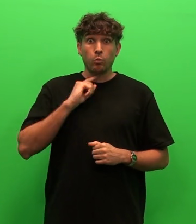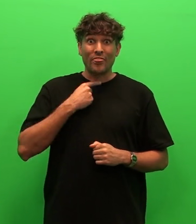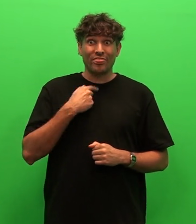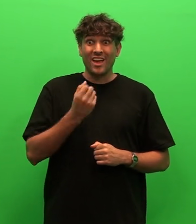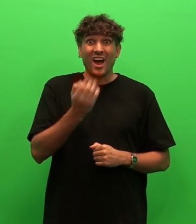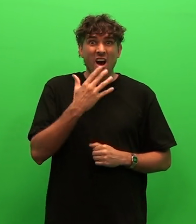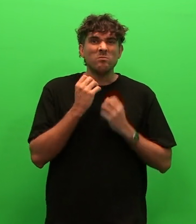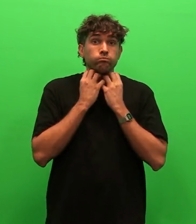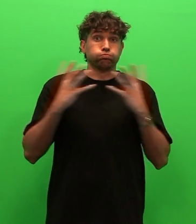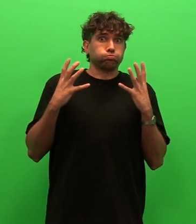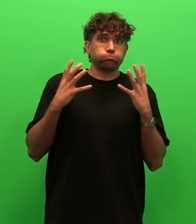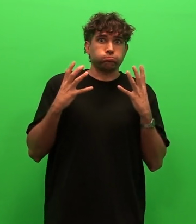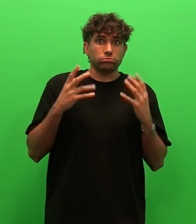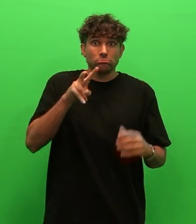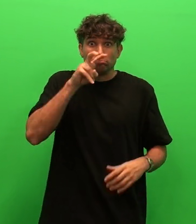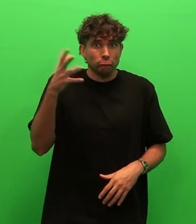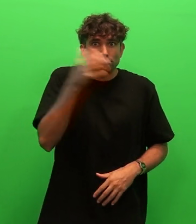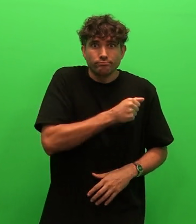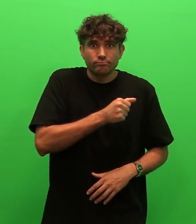Si em menjo una nou el coll se m'infla moltíssim i no puc respirar.